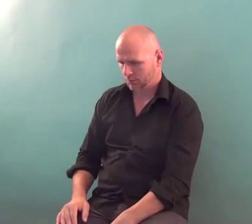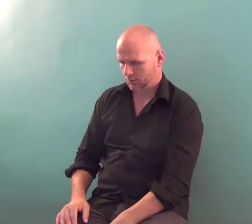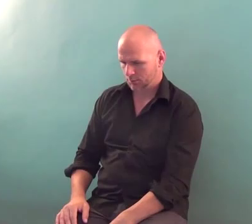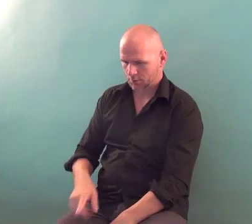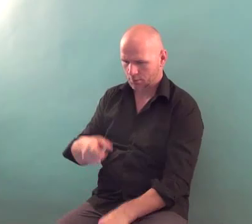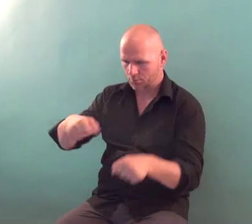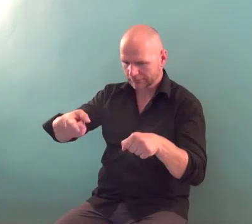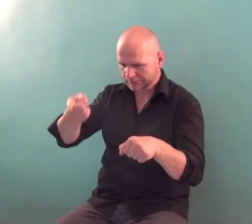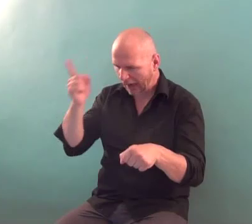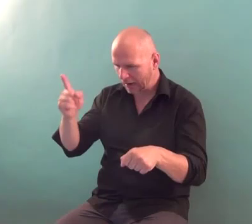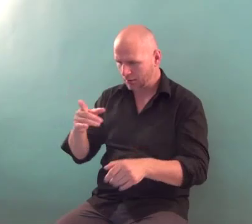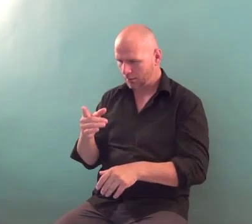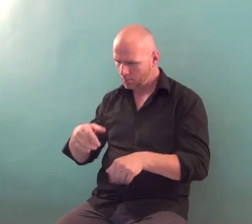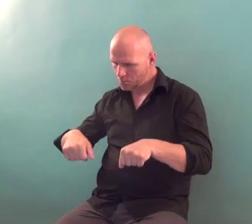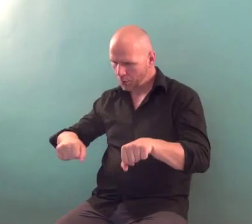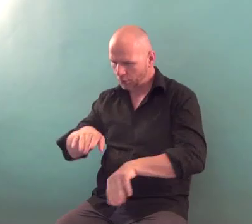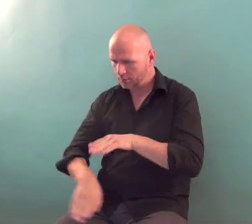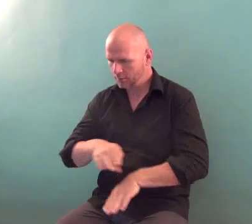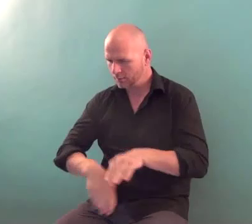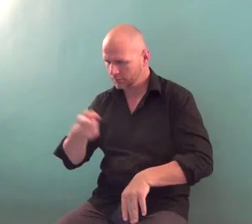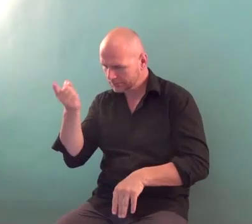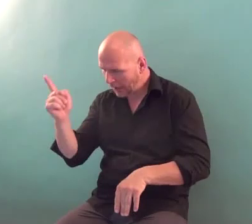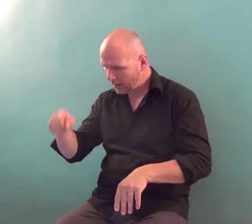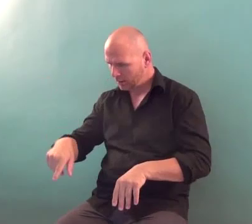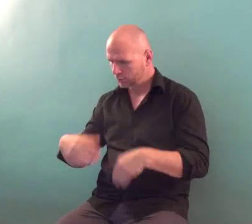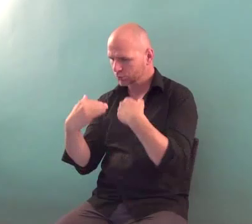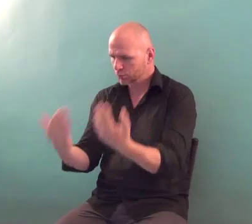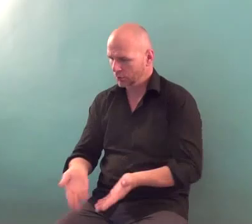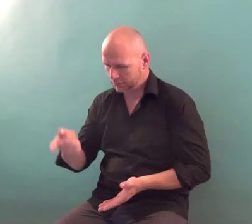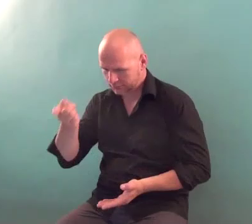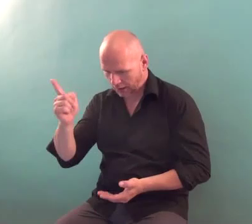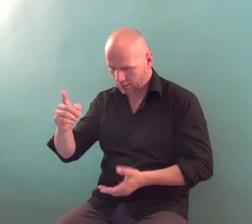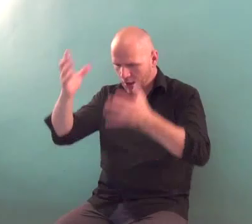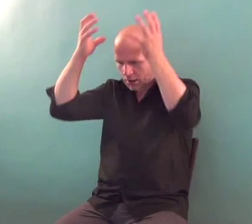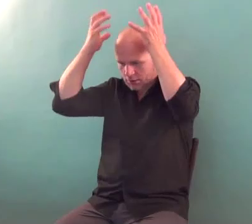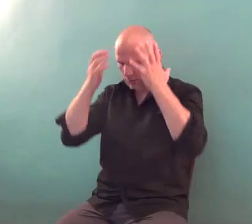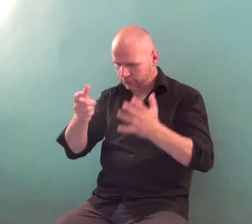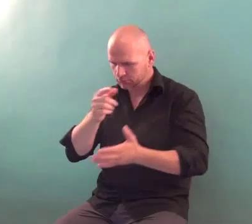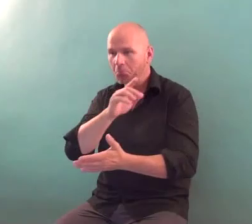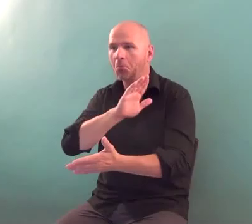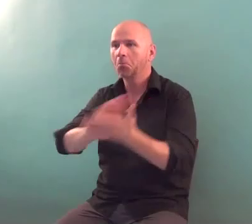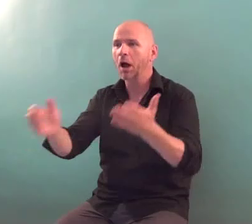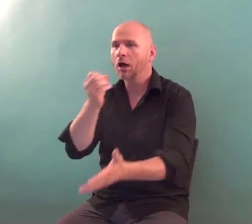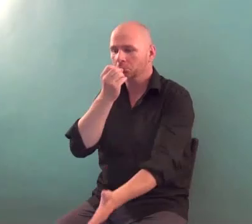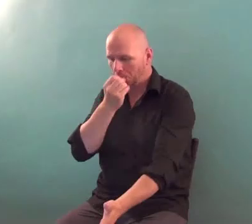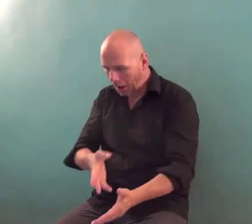Zakazane jest między innymi: motor, motorower i skuter, ale bez kasku, to jest wspaniałe.